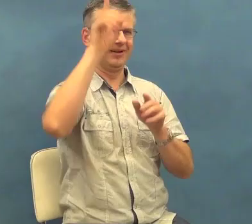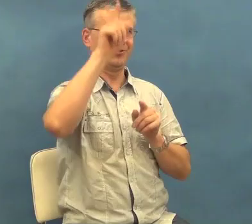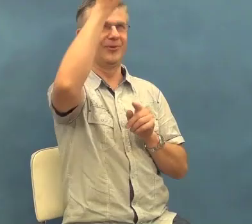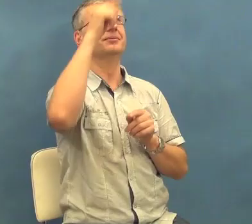Kot idzie i wpada na pomysł...